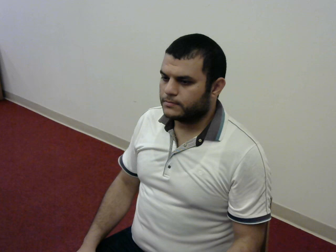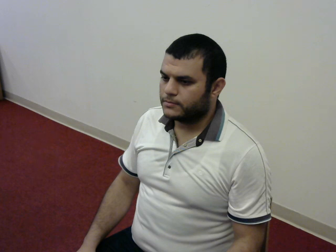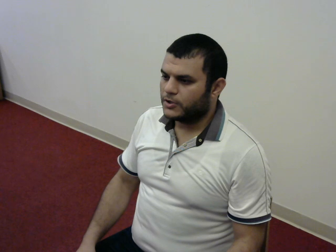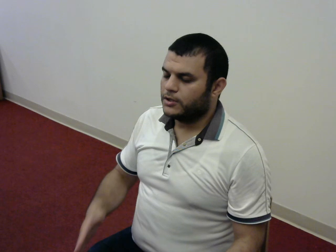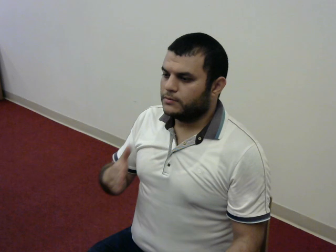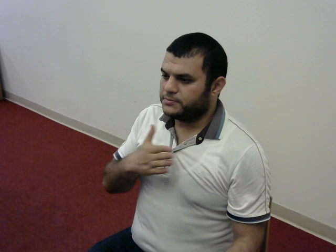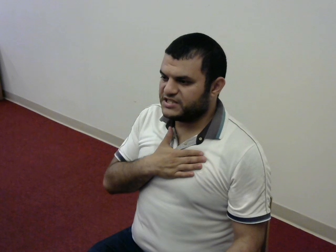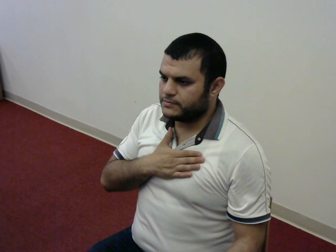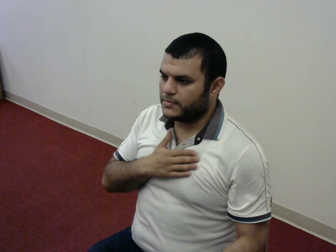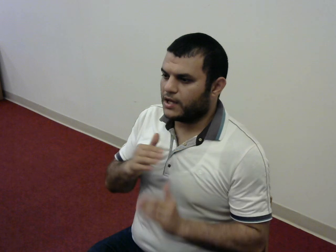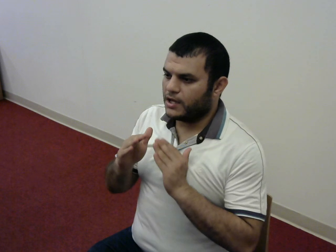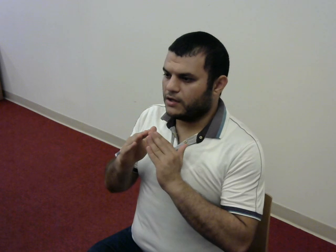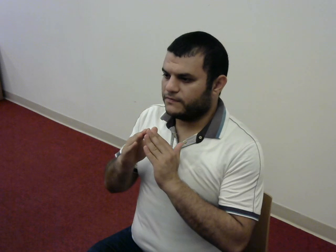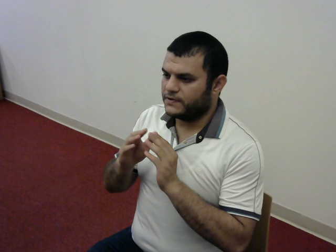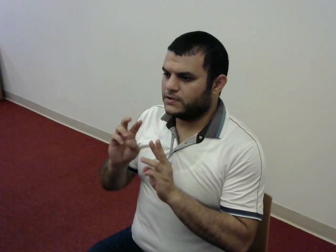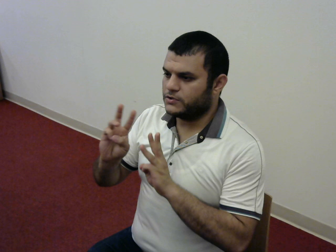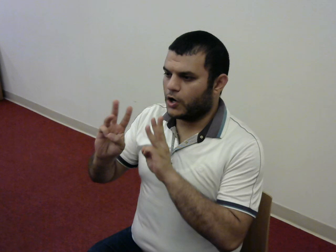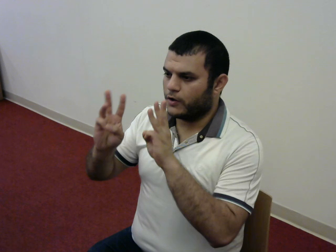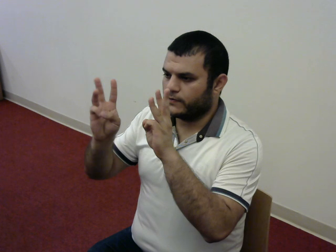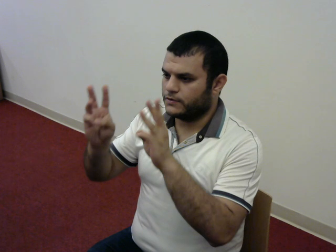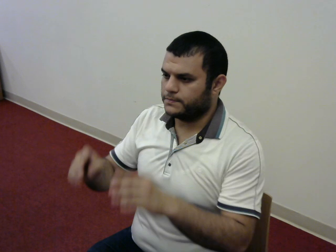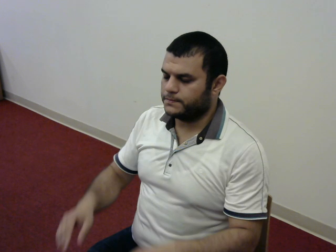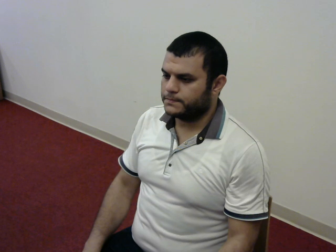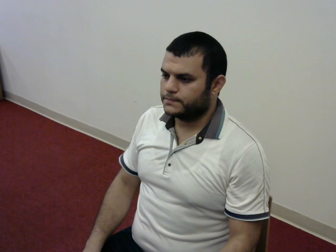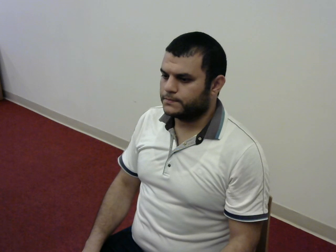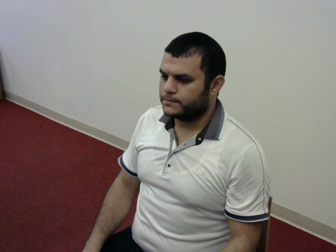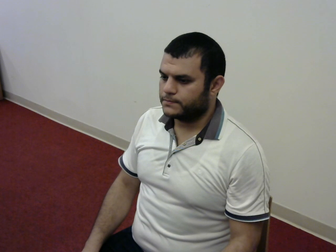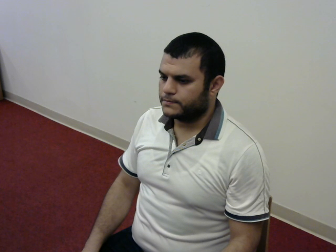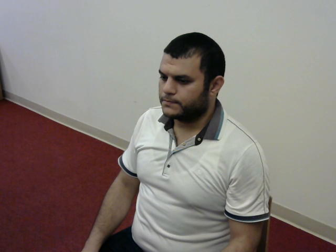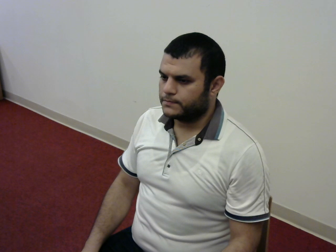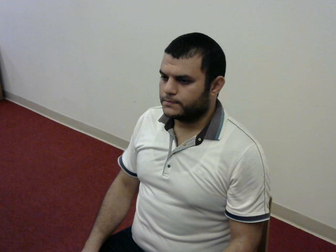Bizim evizim yanır